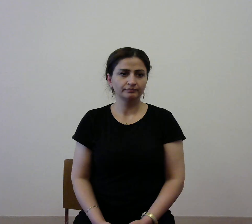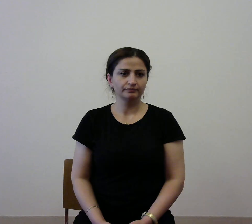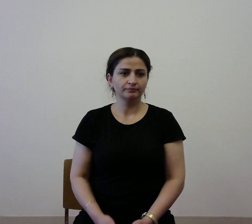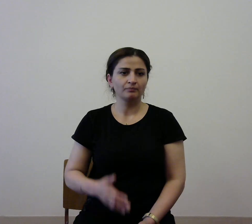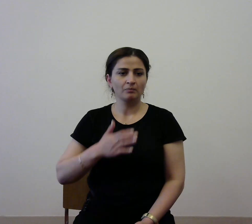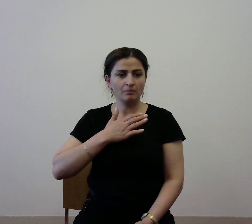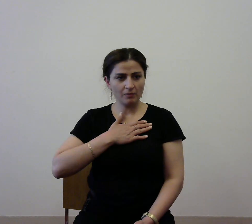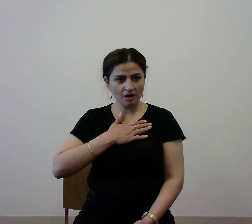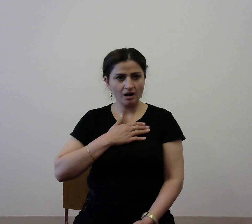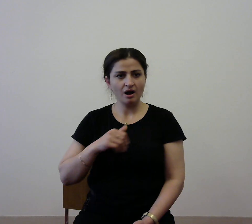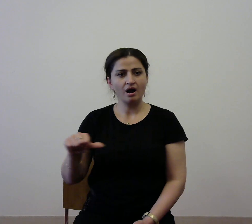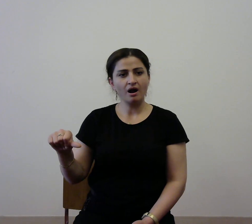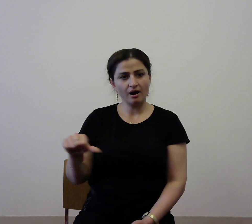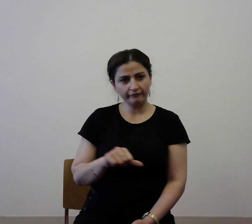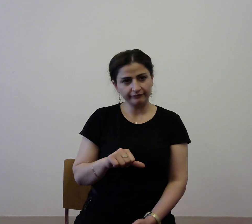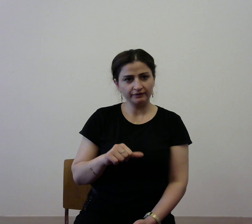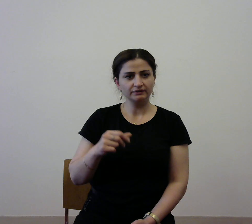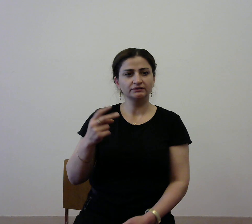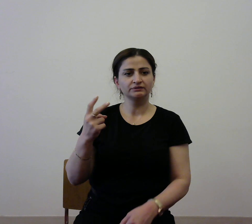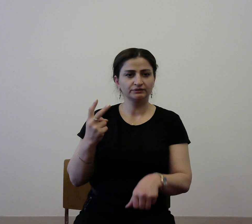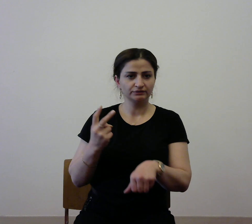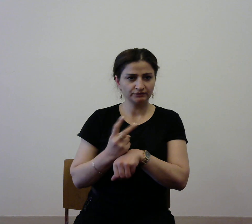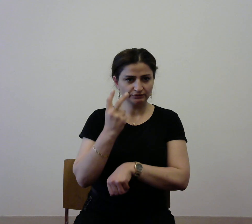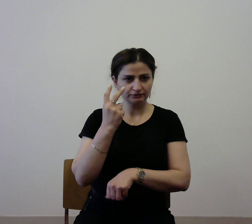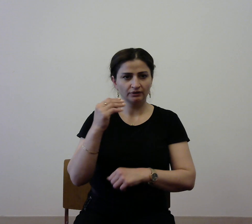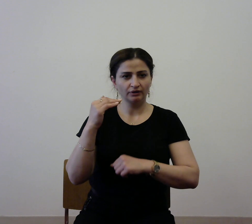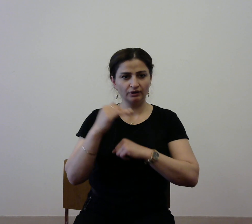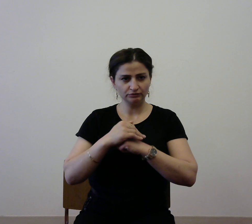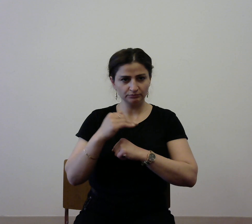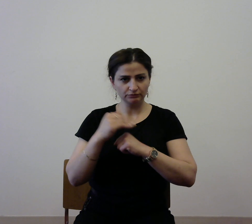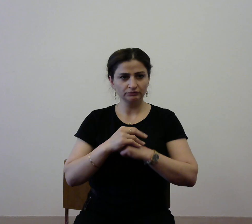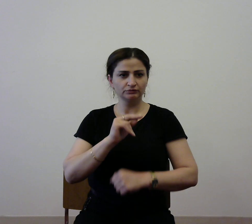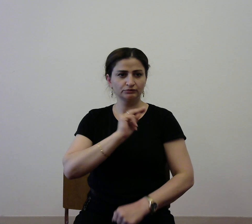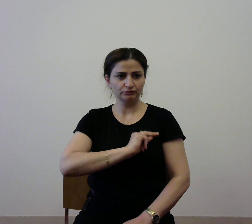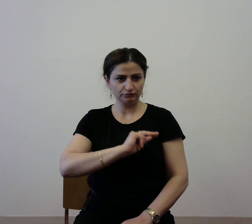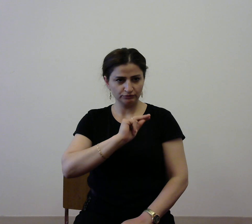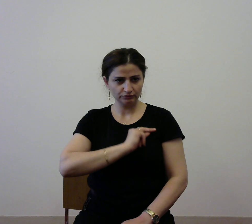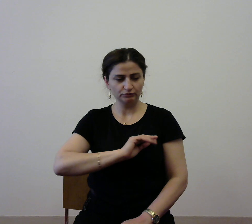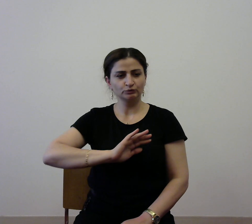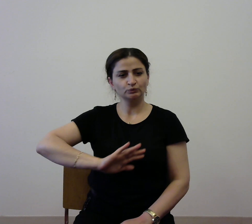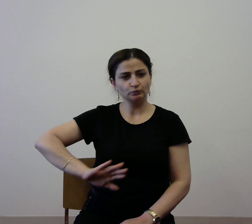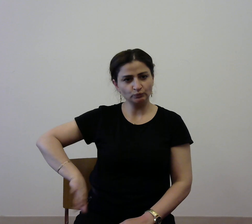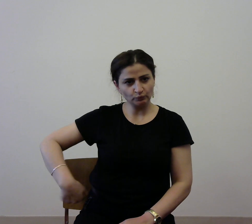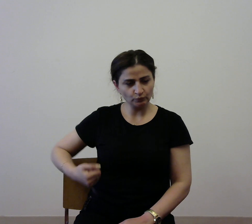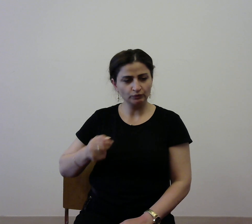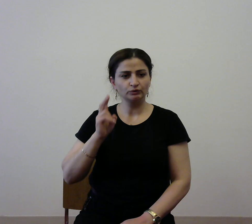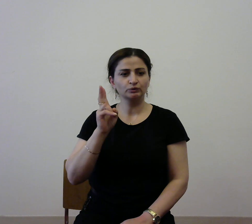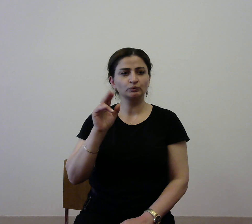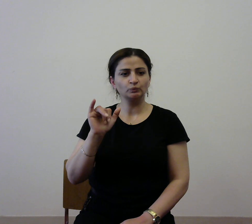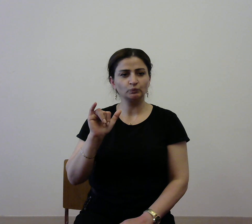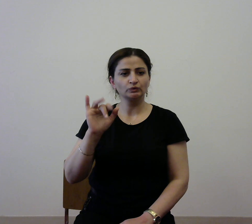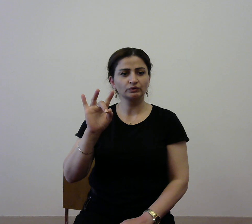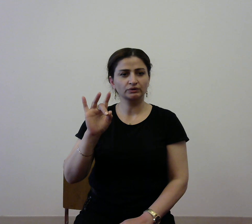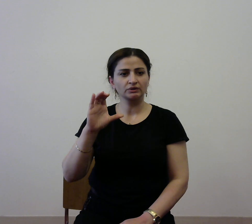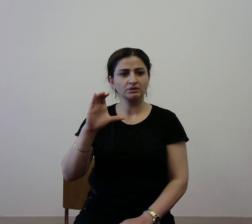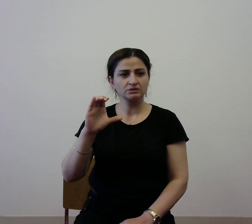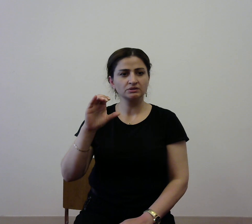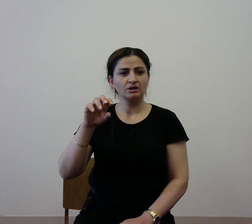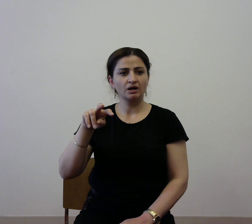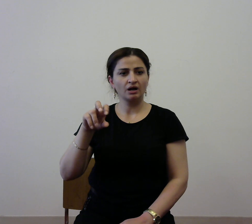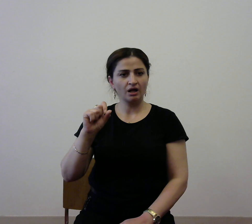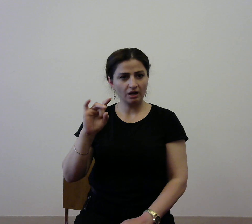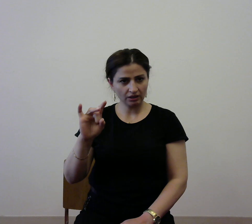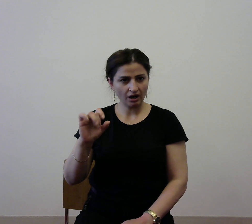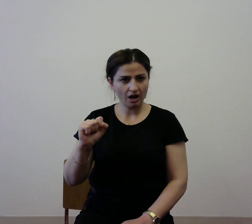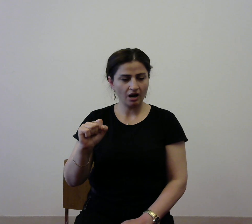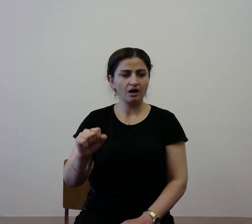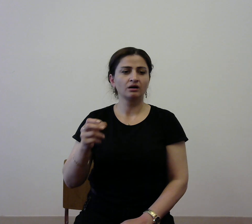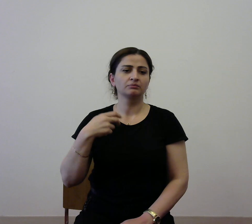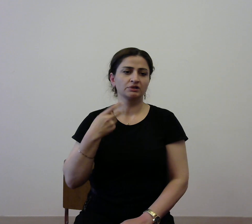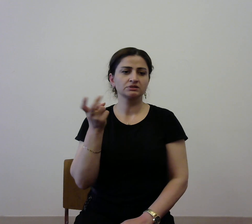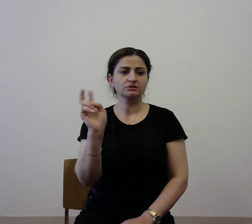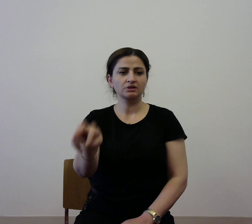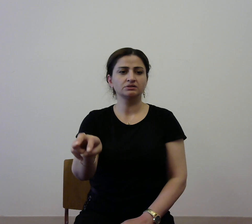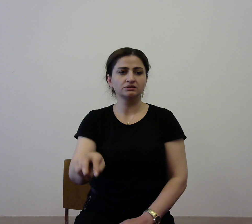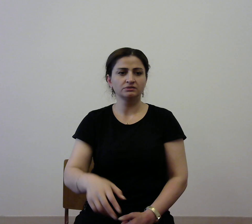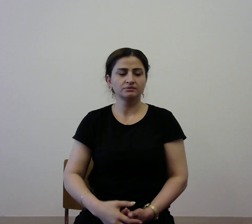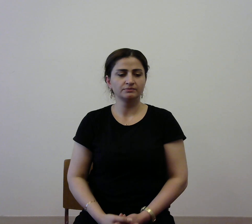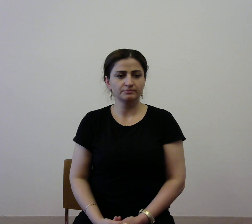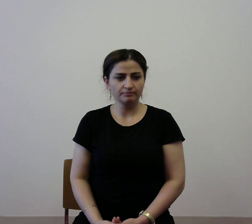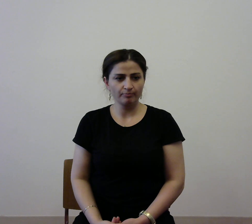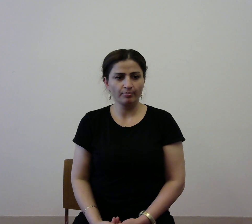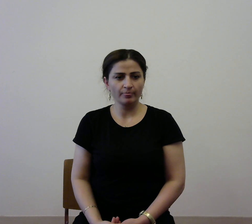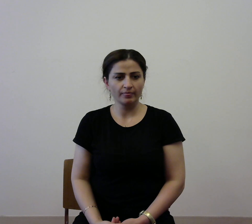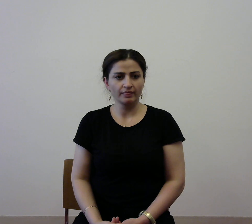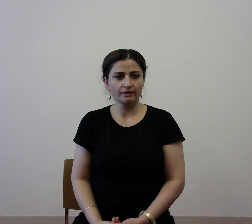Mən həftədə 2 dəfə axşam işdən sonra kursa gedirəm